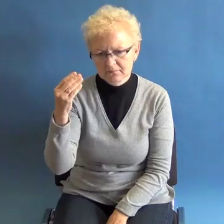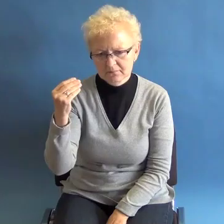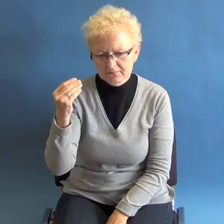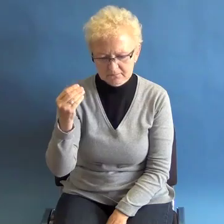Czerwone.